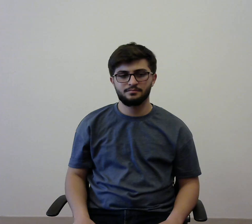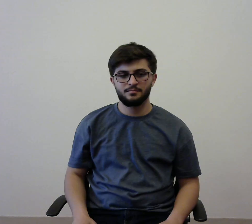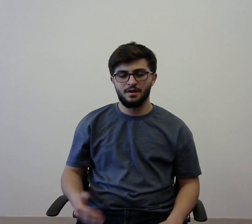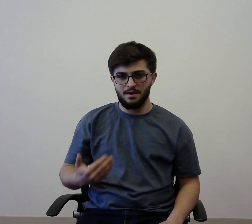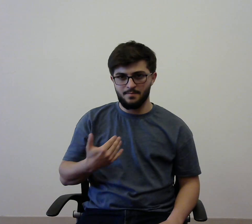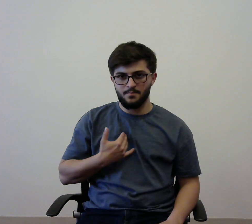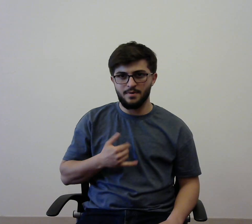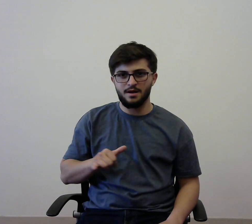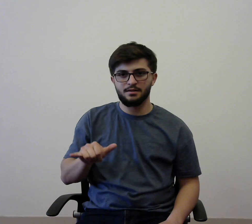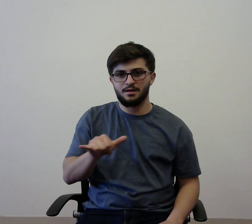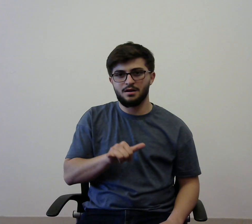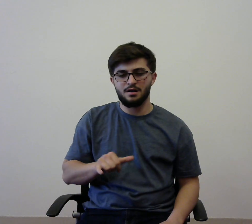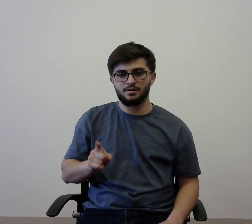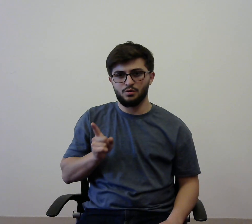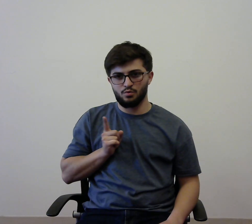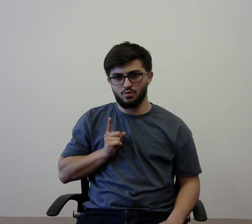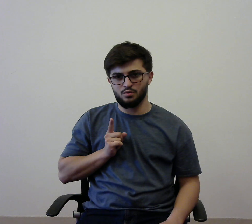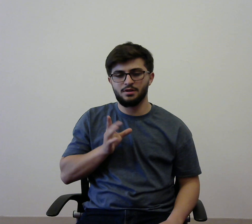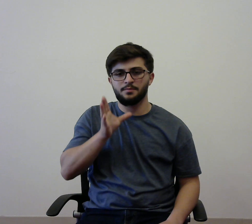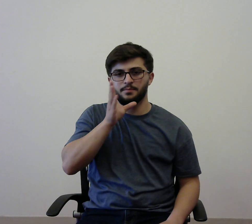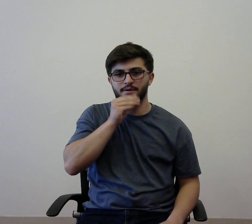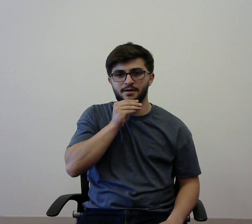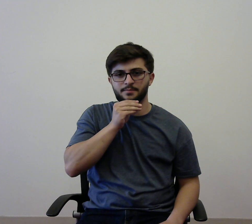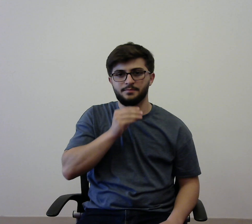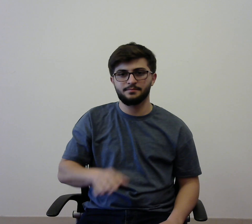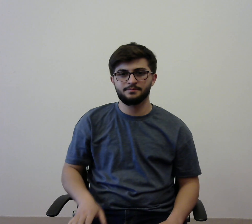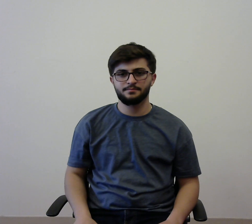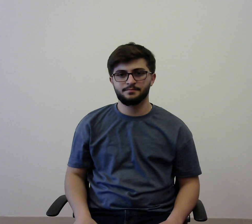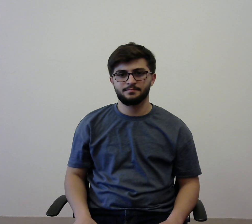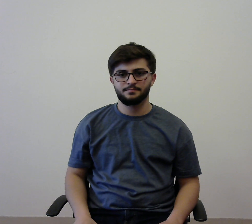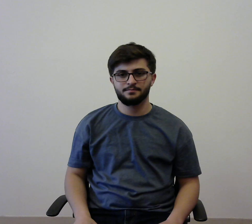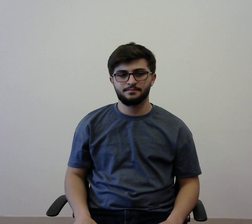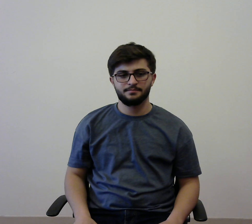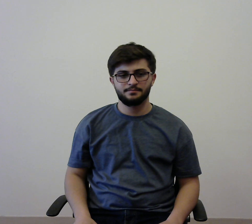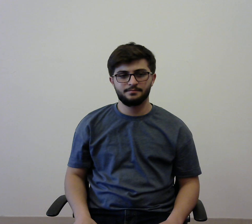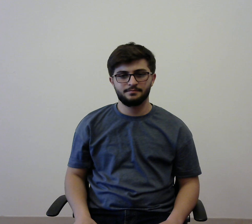Mən harda gözləyə bilərəm?